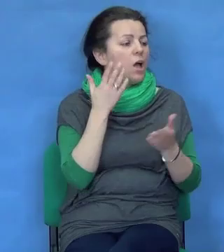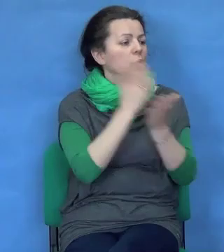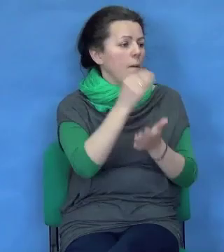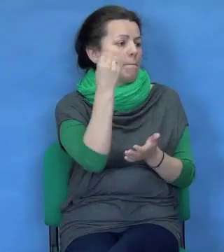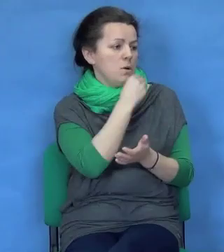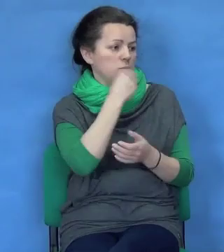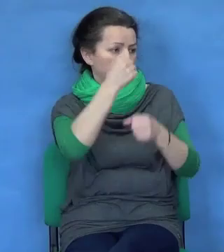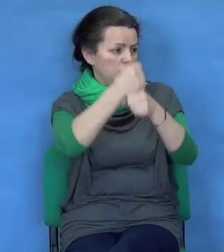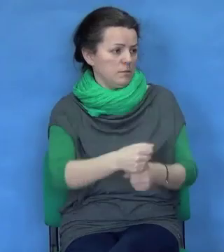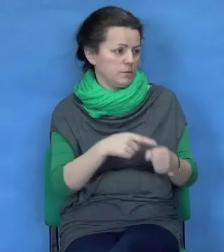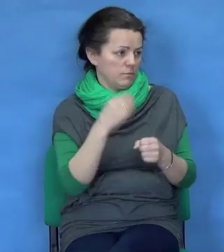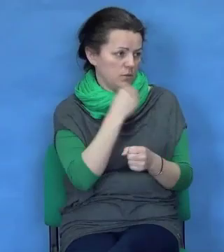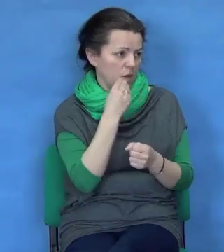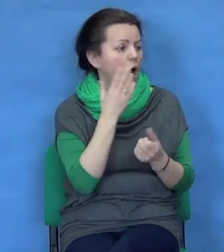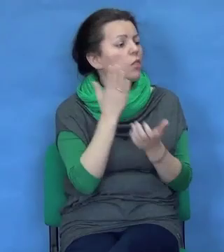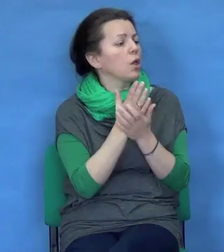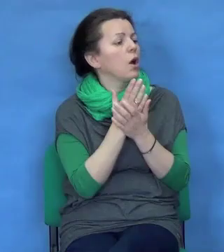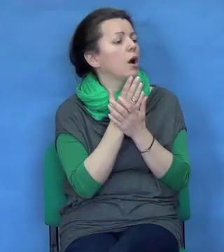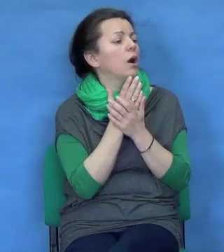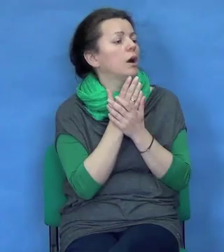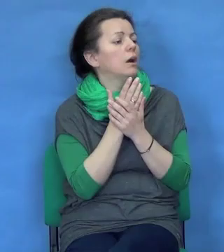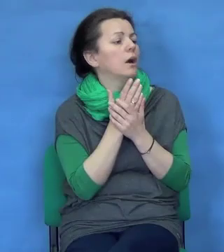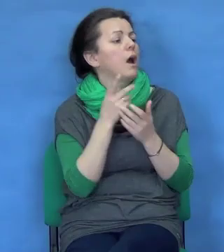Tylko nad morzem stawia się takie znaki.